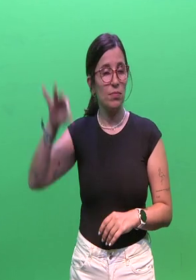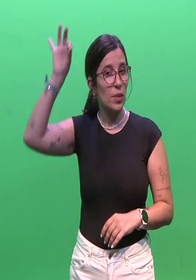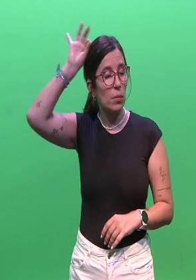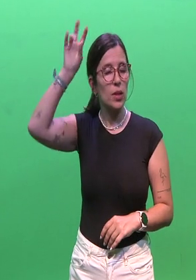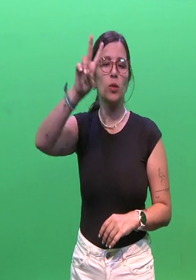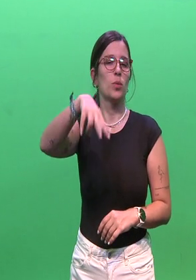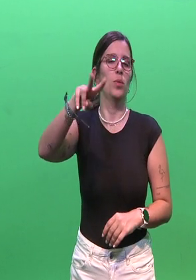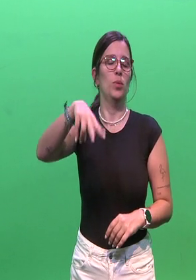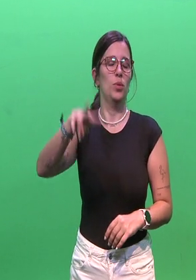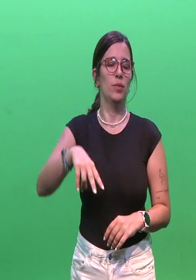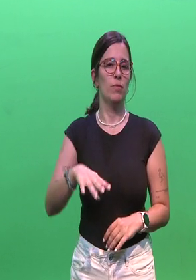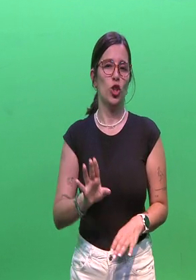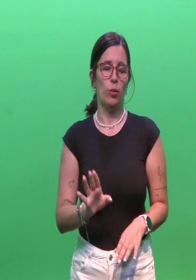No m'he posat mai implant coclear, no.